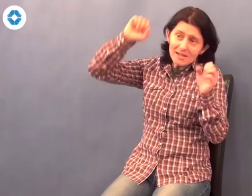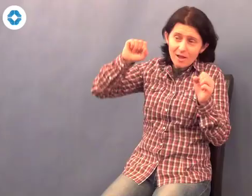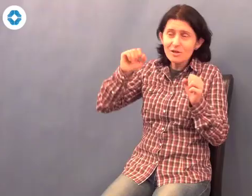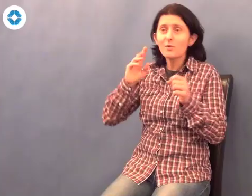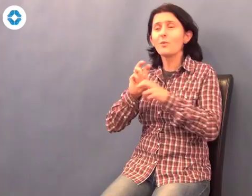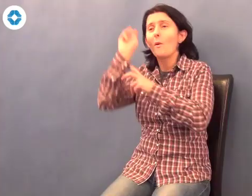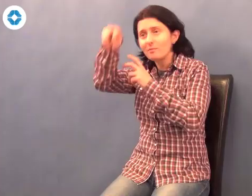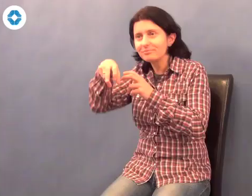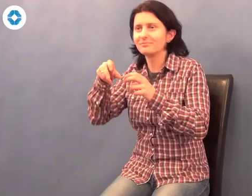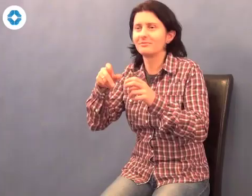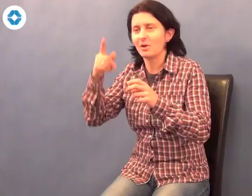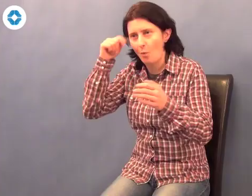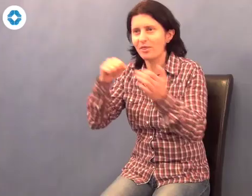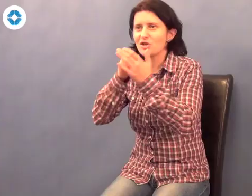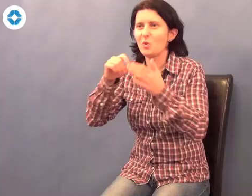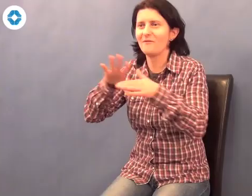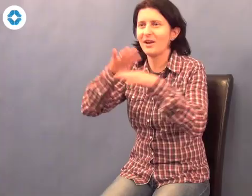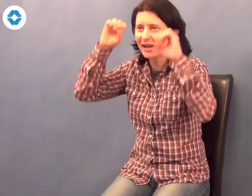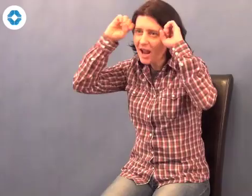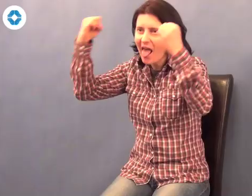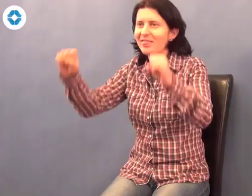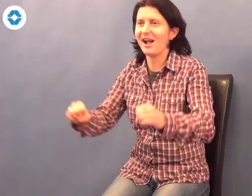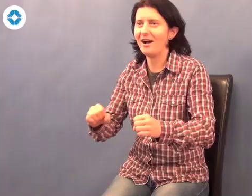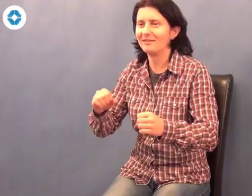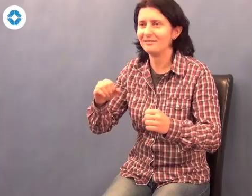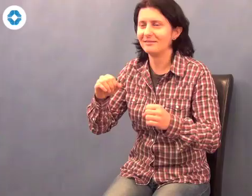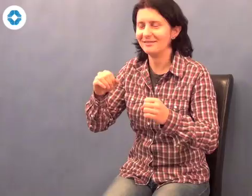Wskoczył na duży kamień i stał na jeleniu.